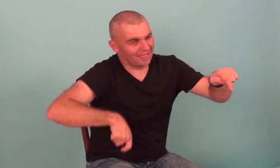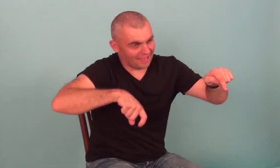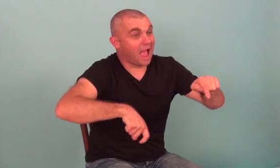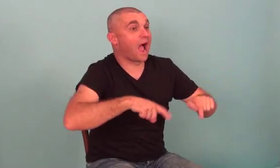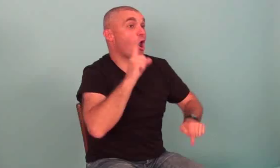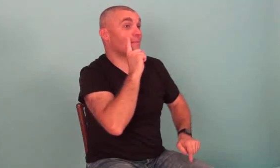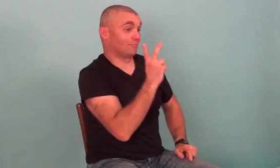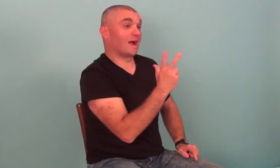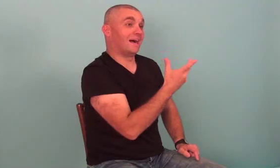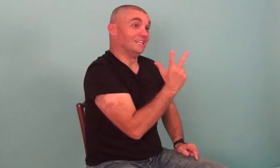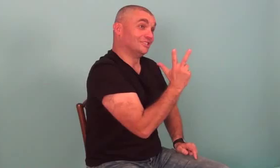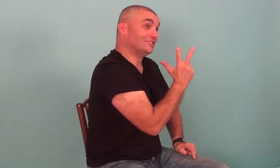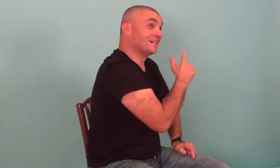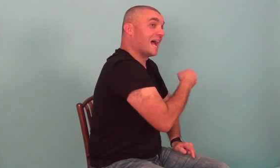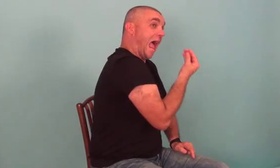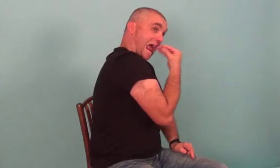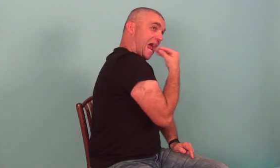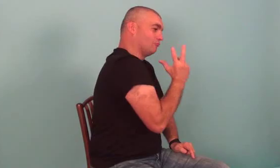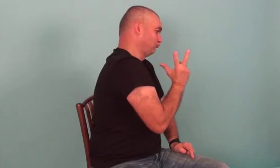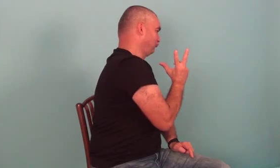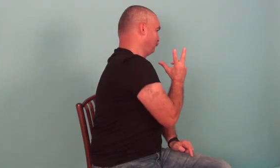Trzej chłopcy idą jedząc gruszki.